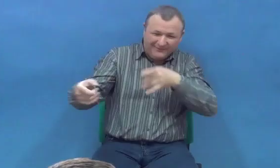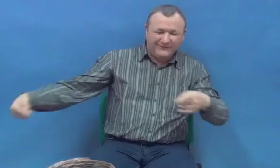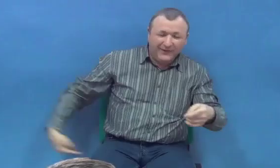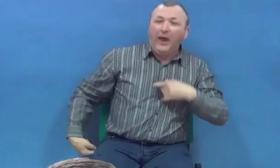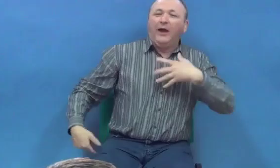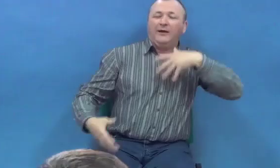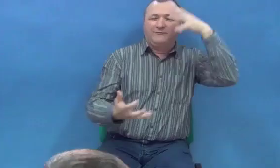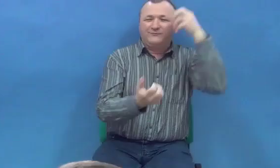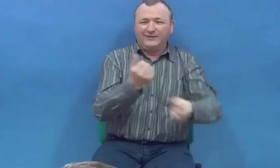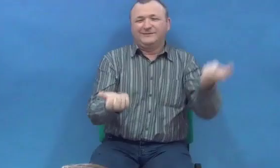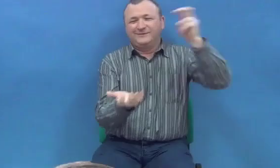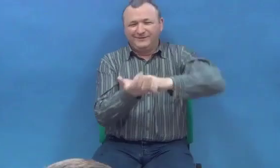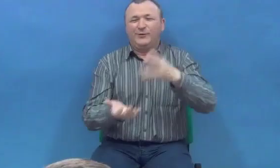Dziecko dostało w pupę, przestraszyło się i wstało.